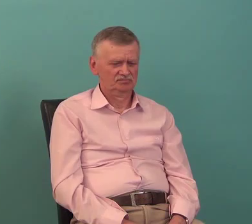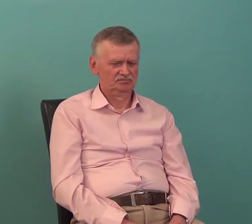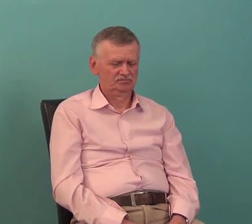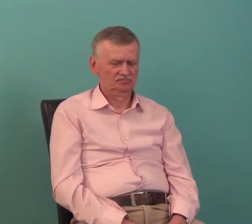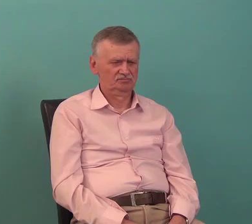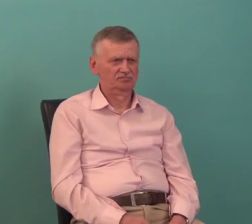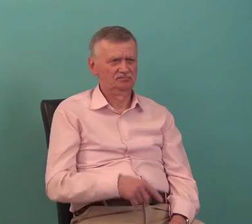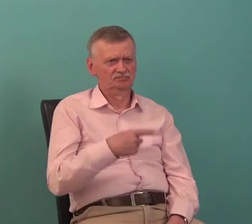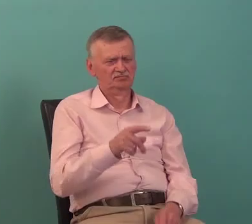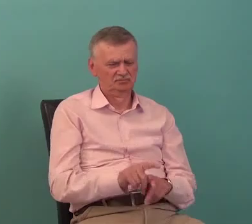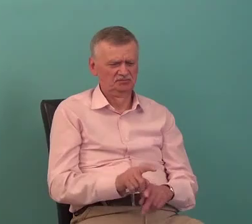Tak samo w następny czwartek.